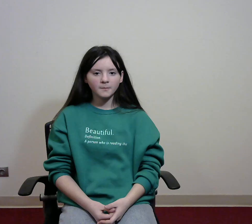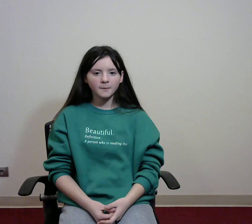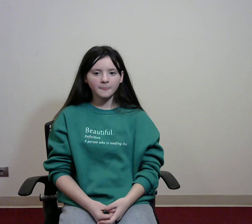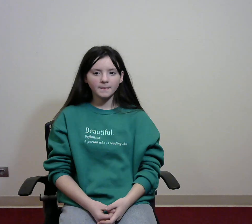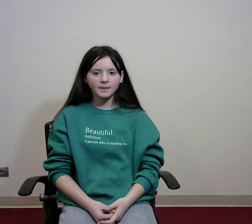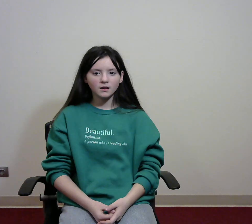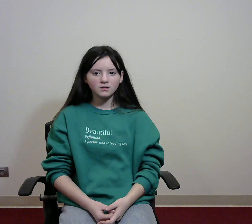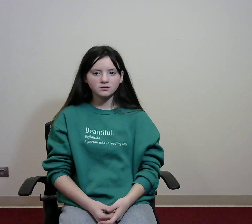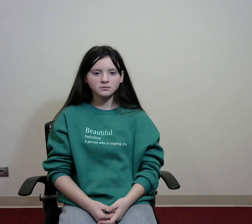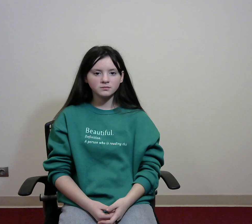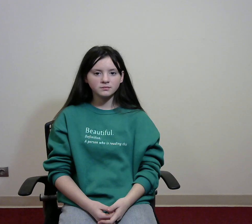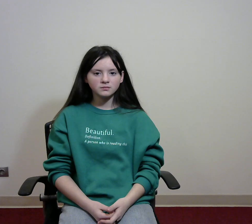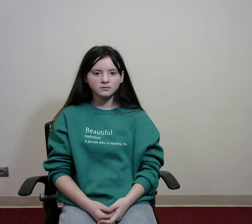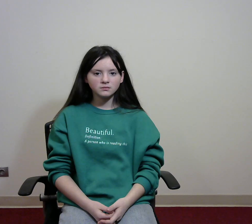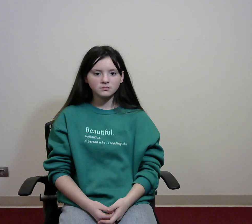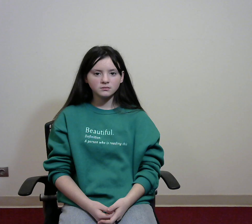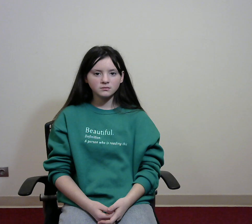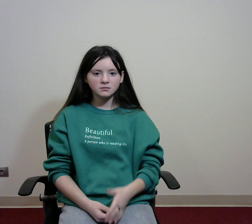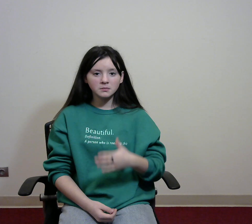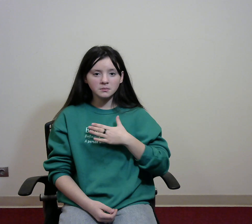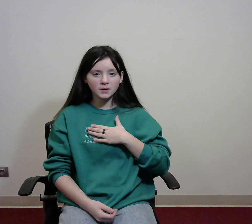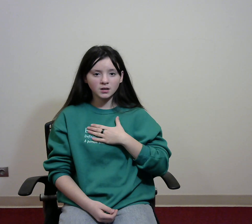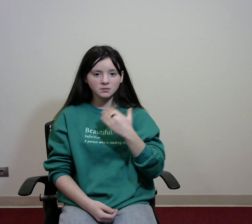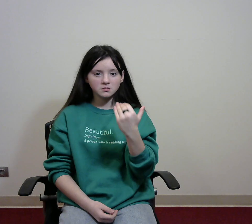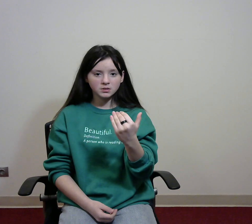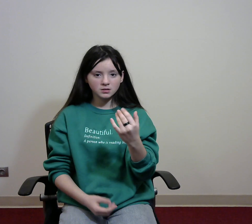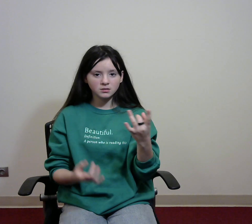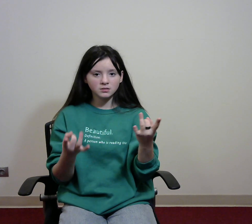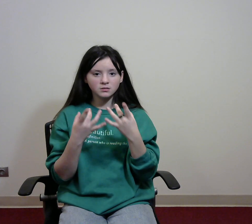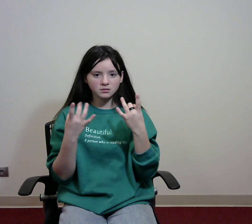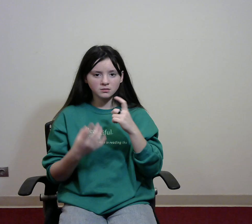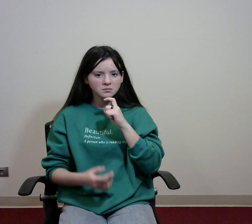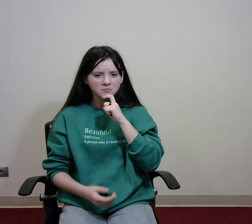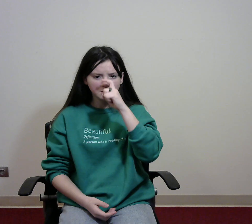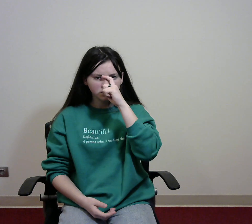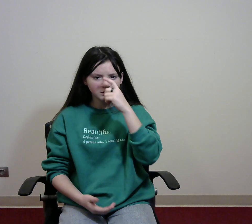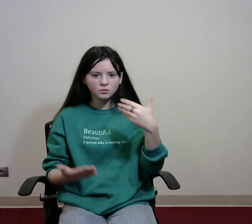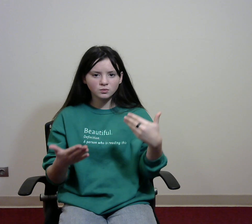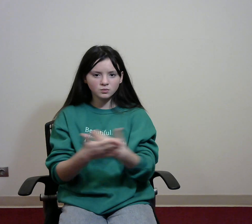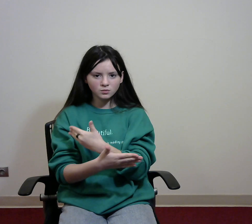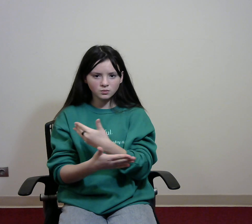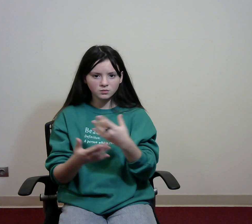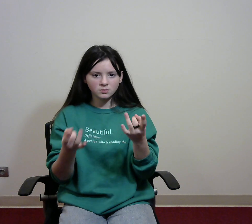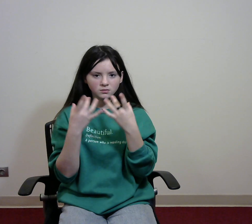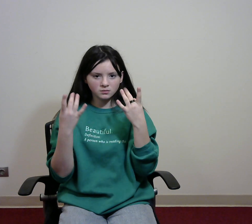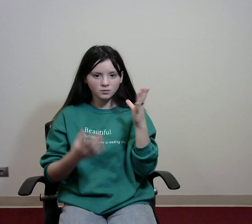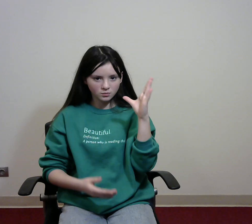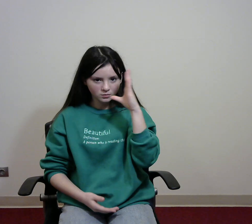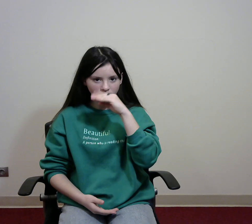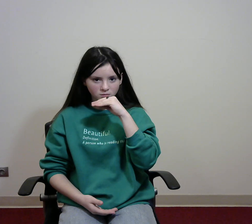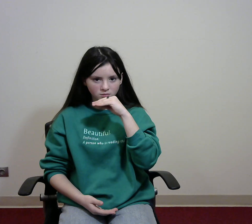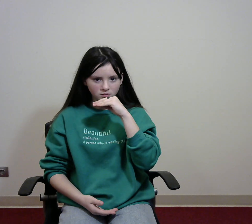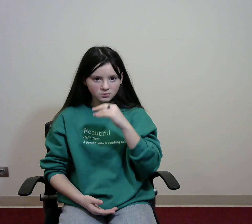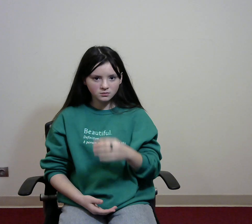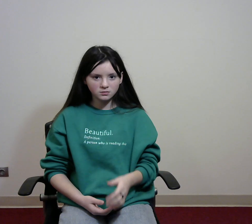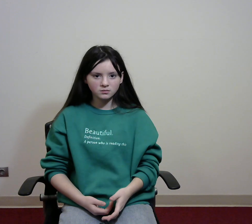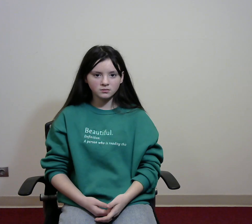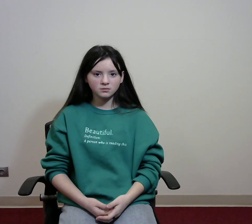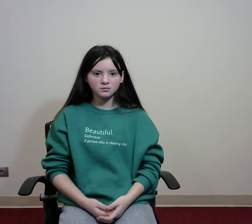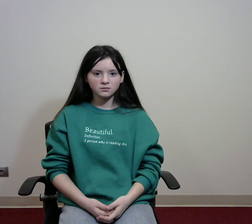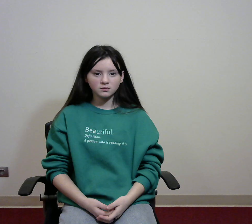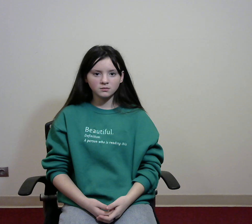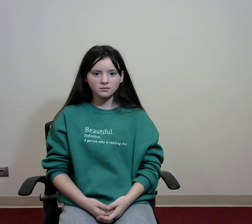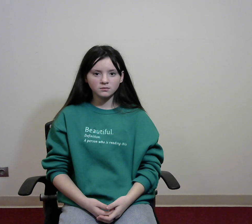Mən sizin dediklərinizi başa düşmədim, yenidən izah edə bilərsinizmi?